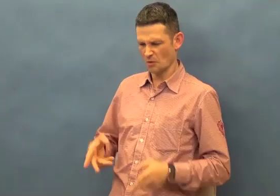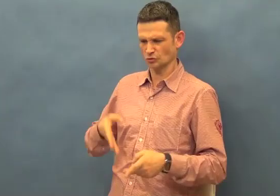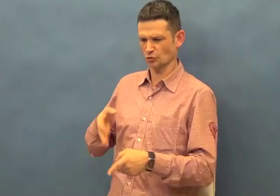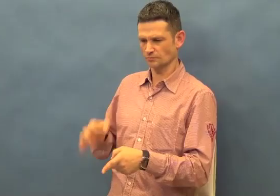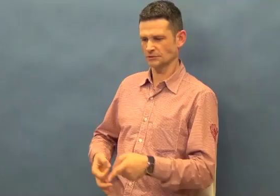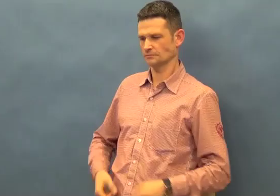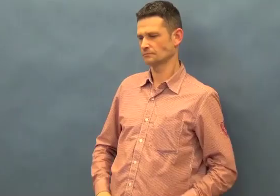Pociąg, zgadza się.